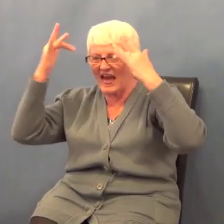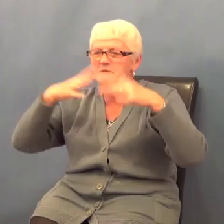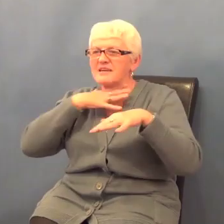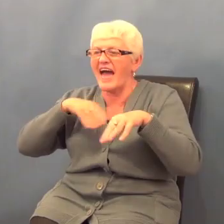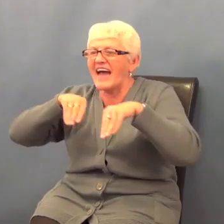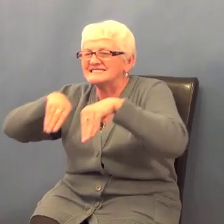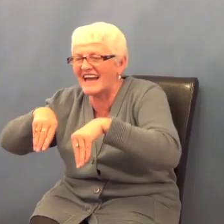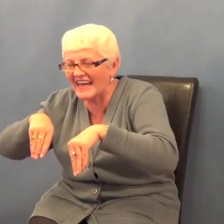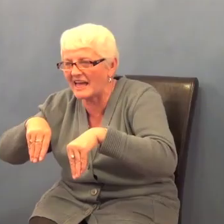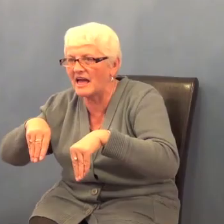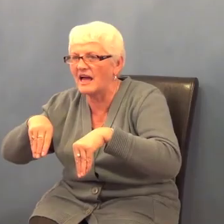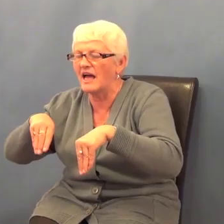Pies się zatrzymuje.